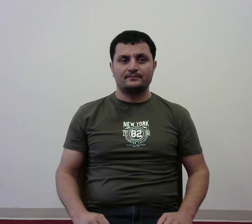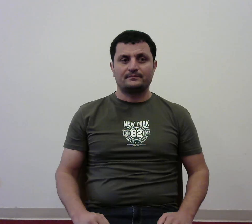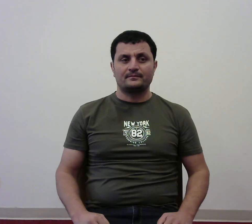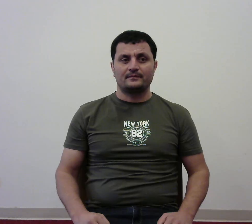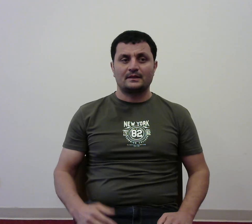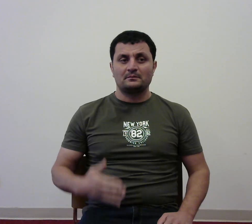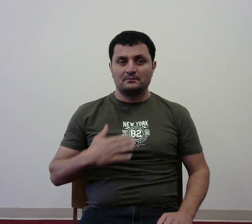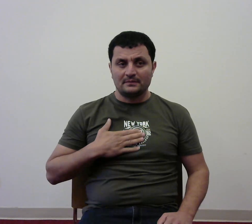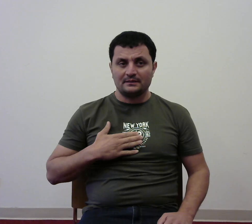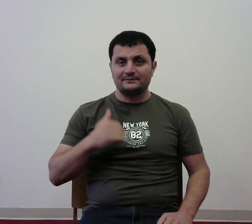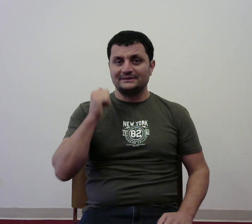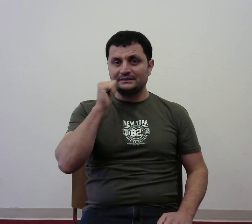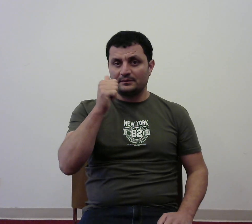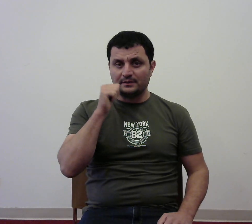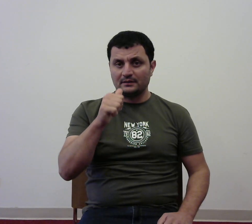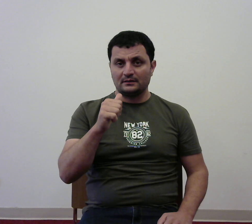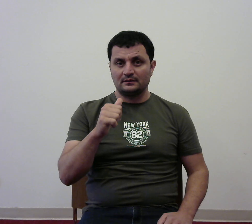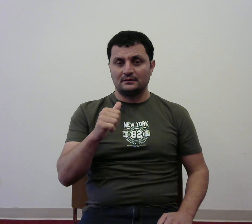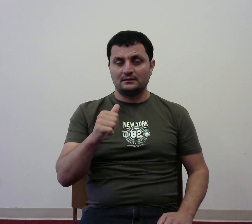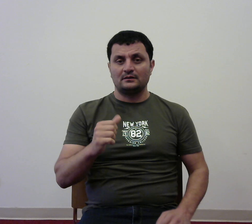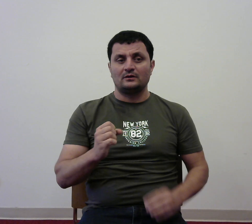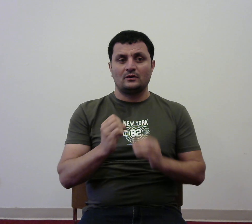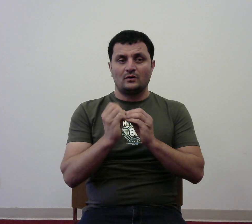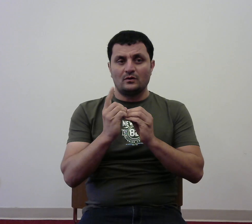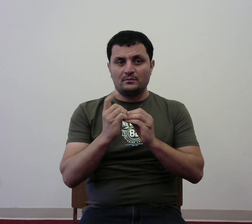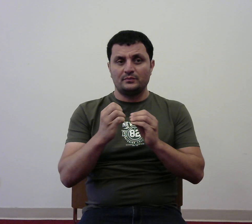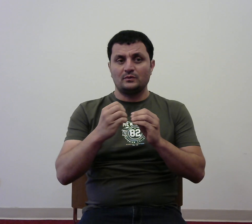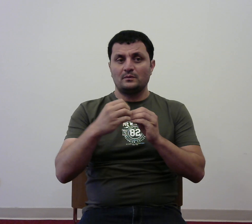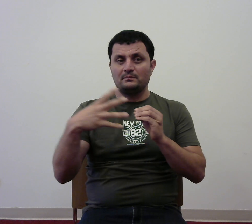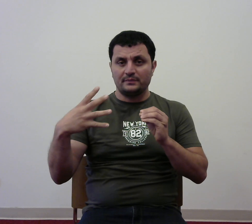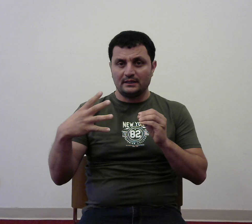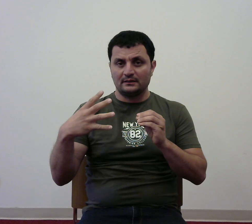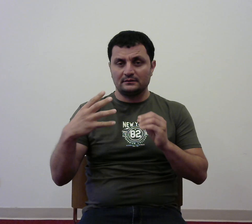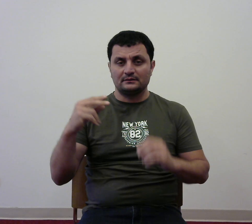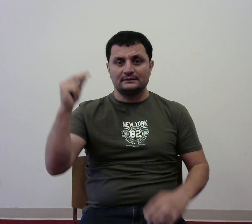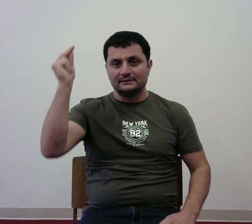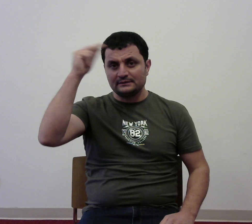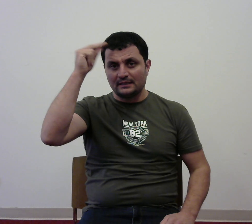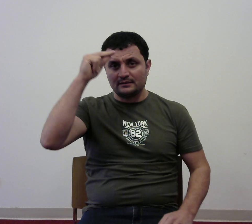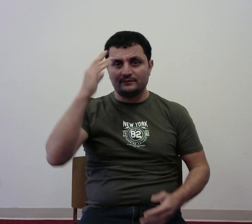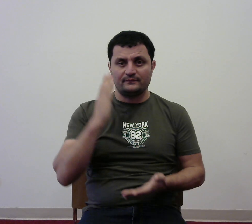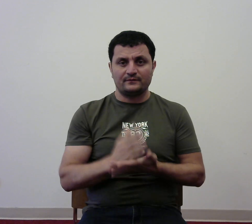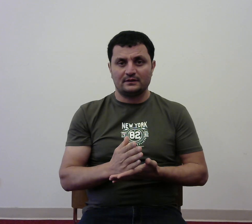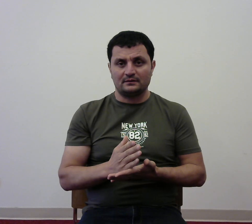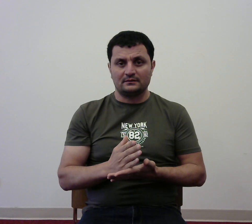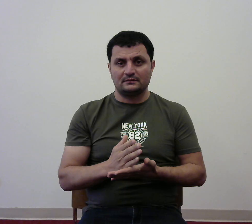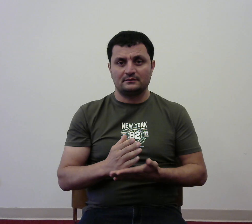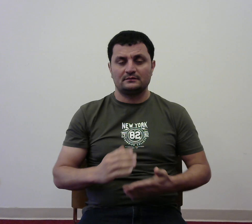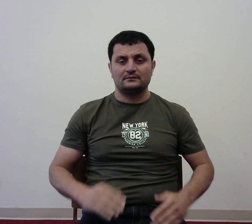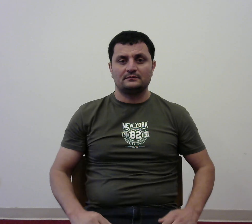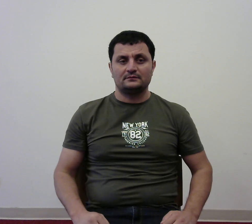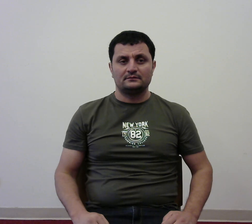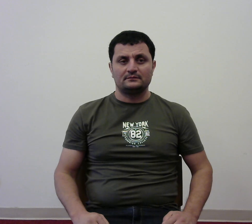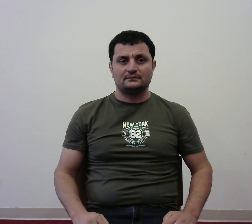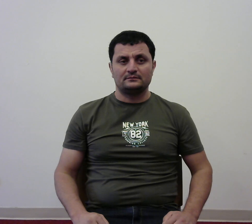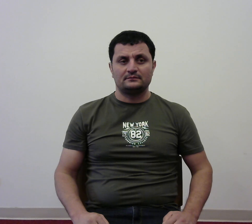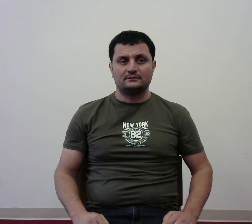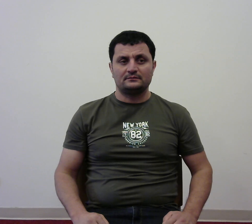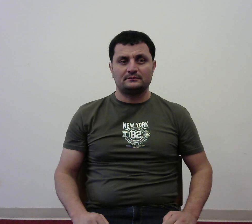Mənim sabah 11:15-də dərsim var